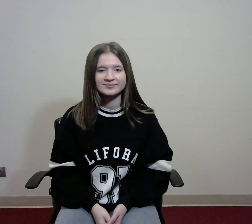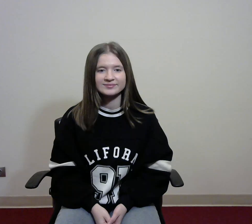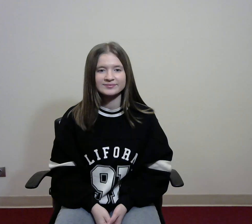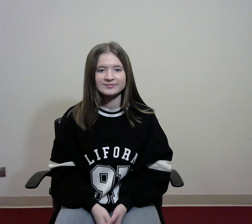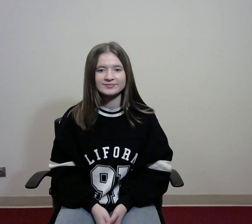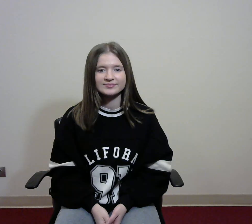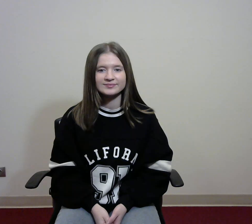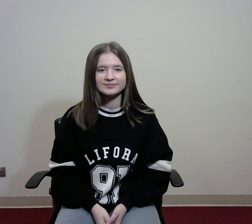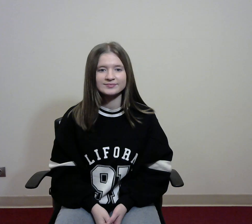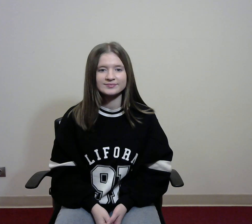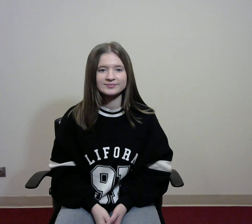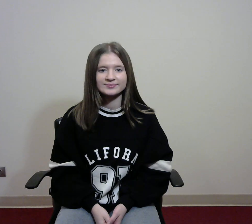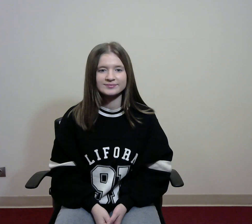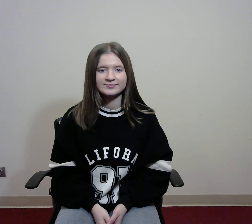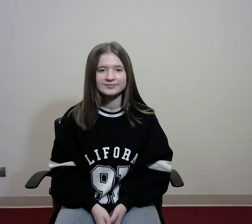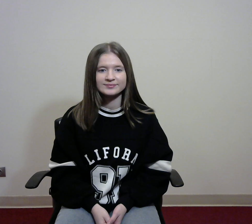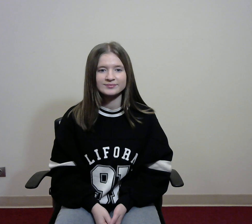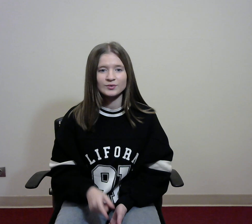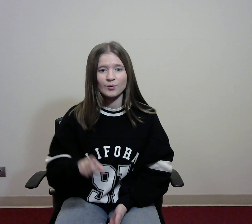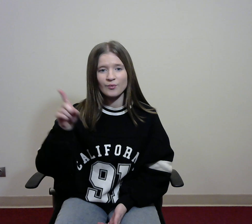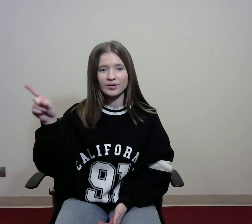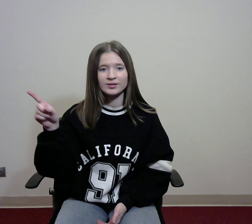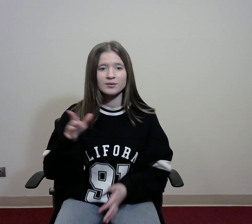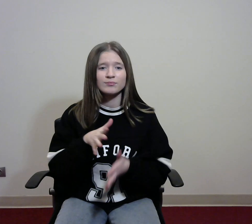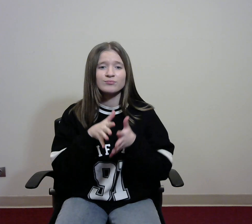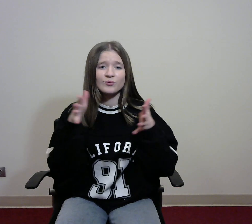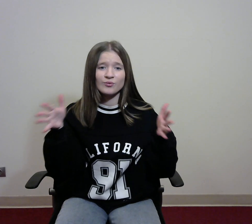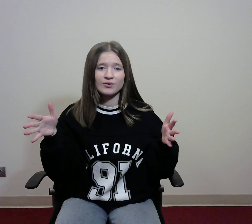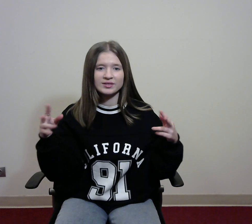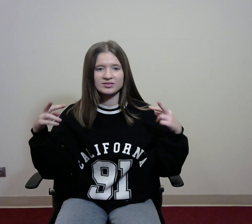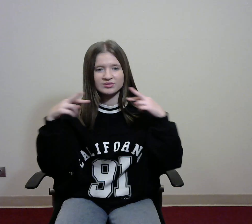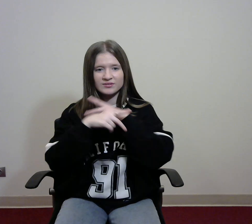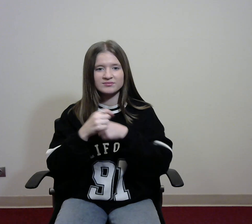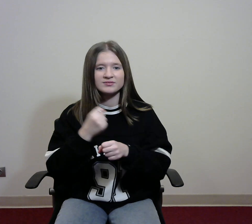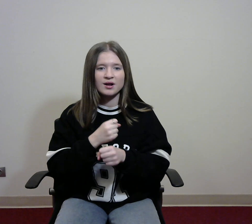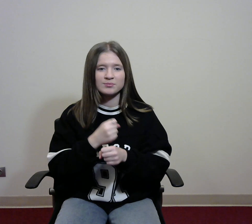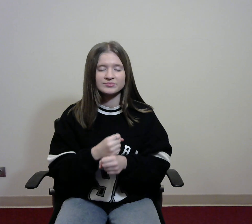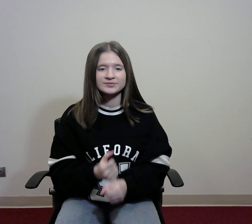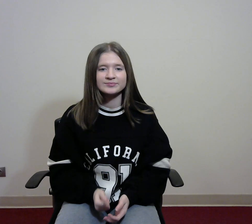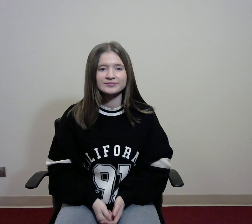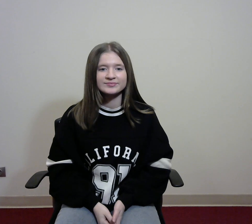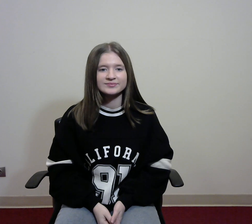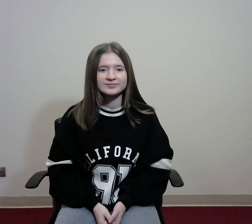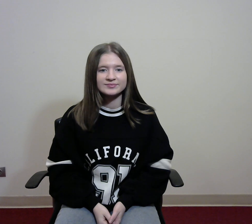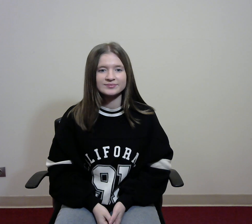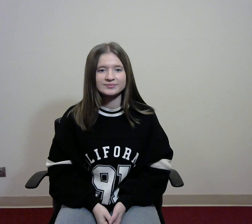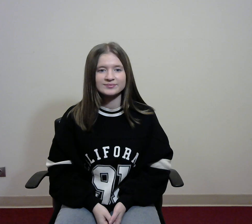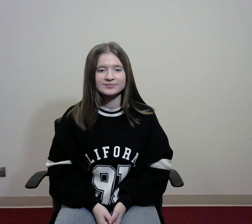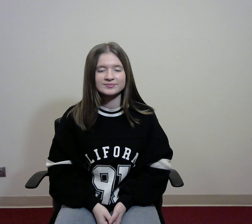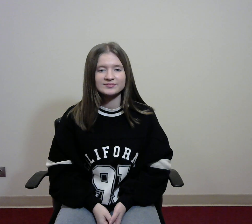O böyük səhv edib